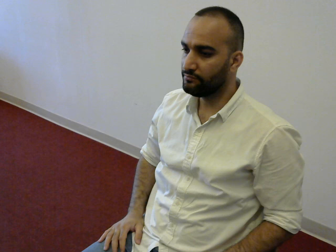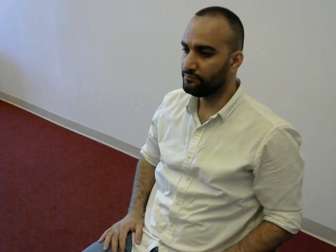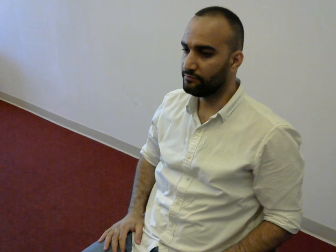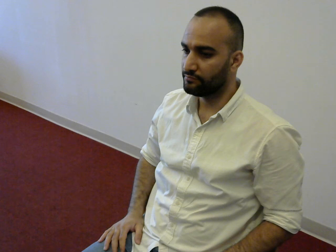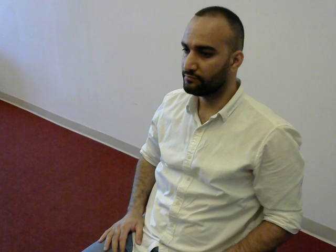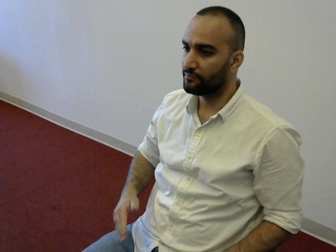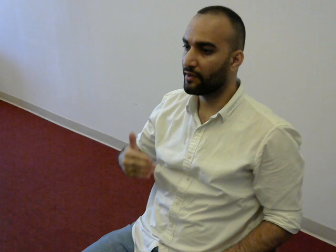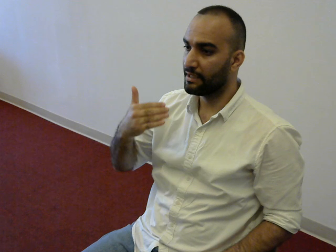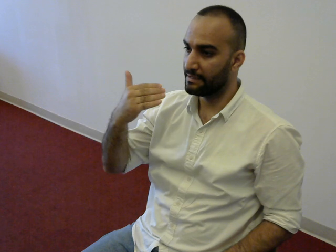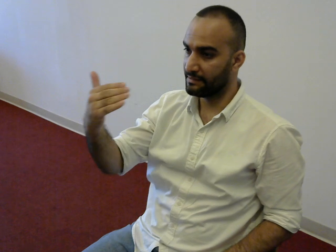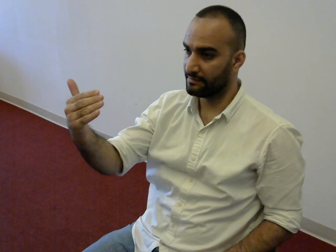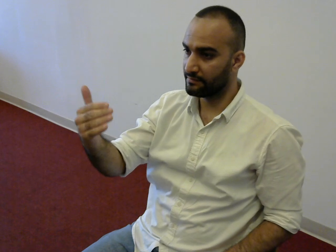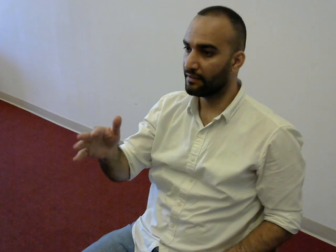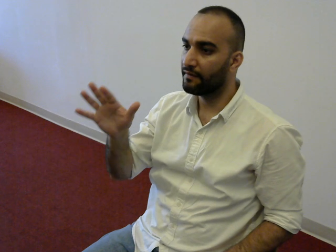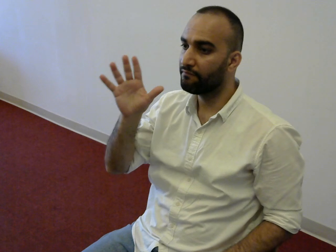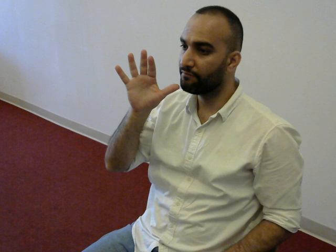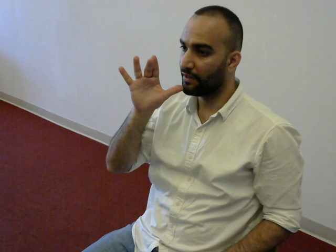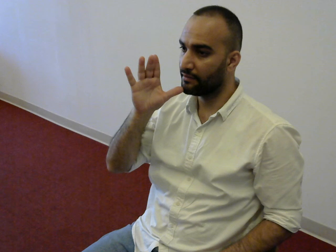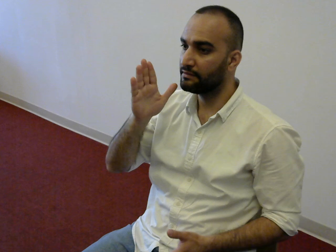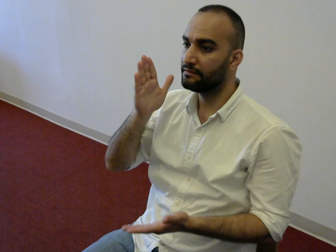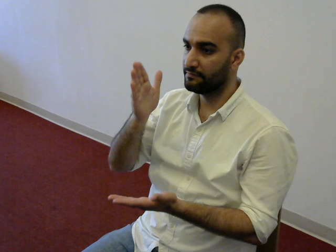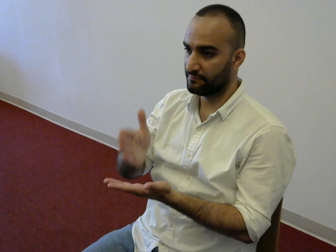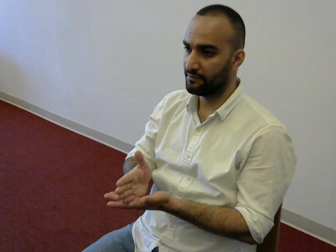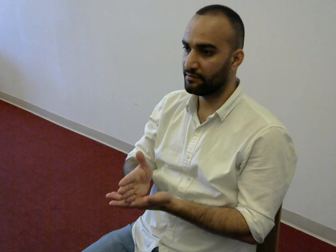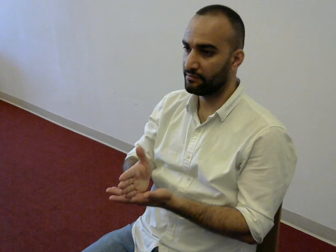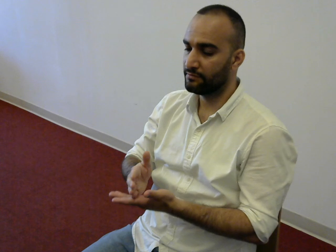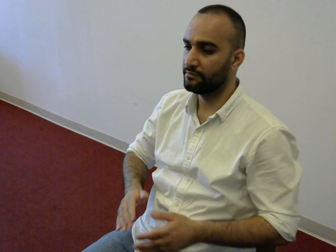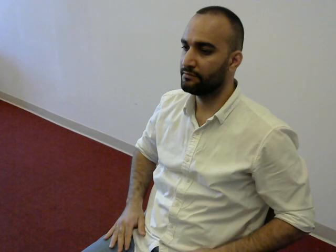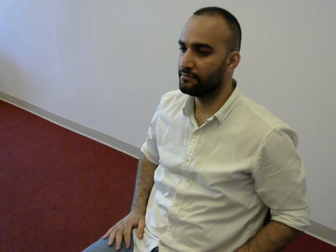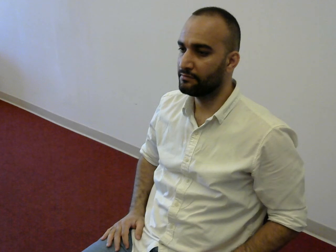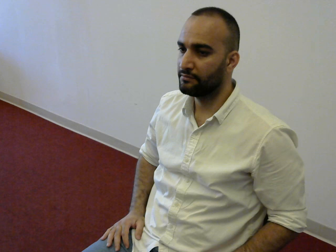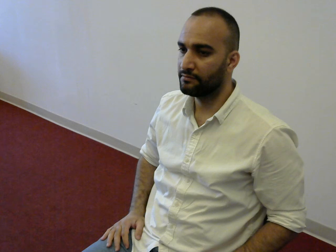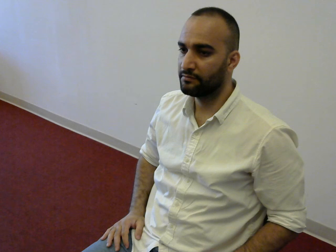Sizin vaxtınız var?